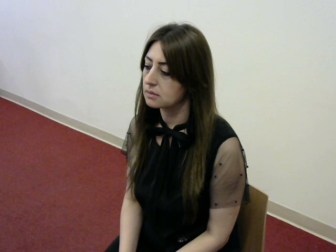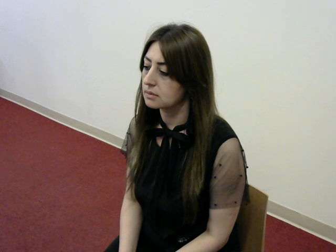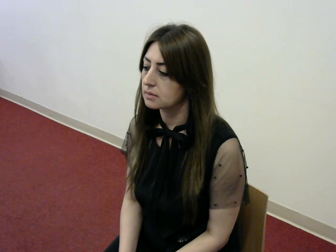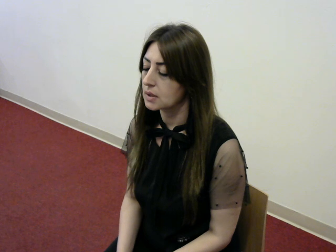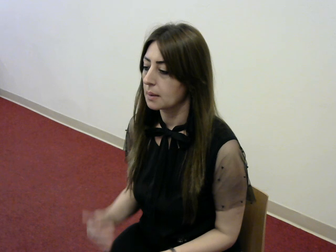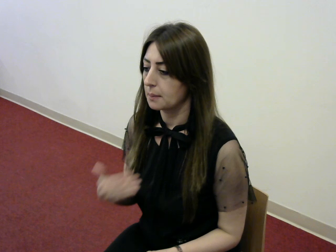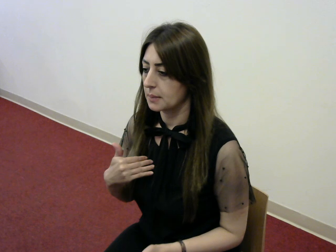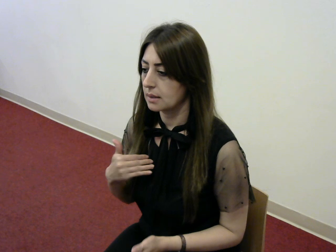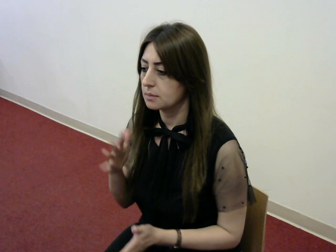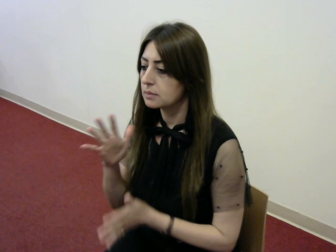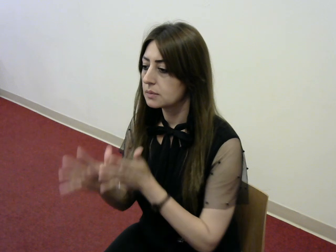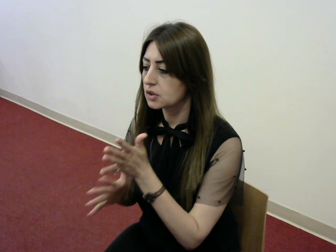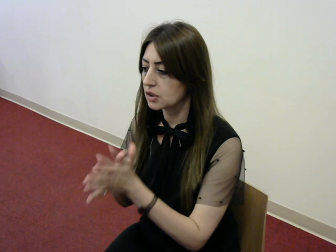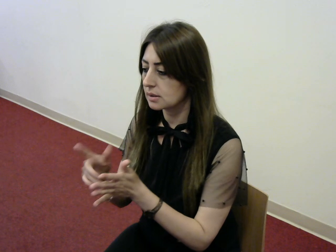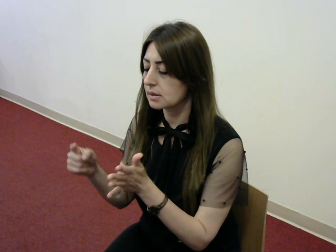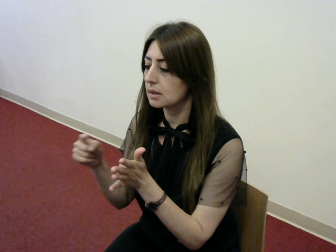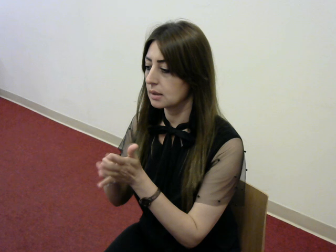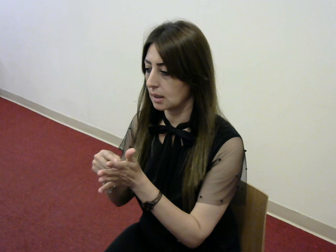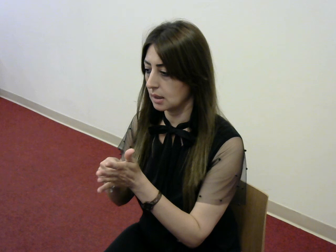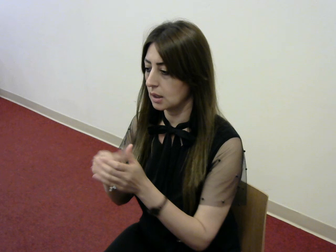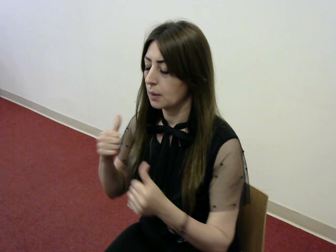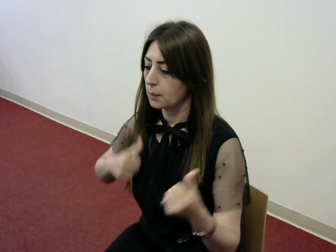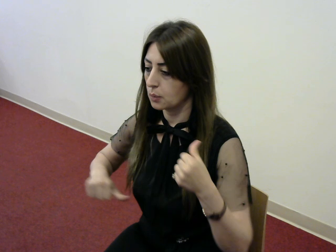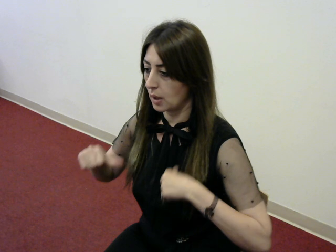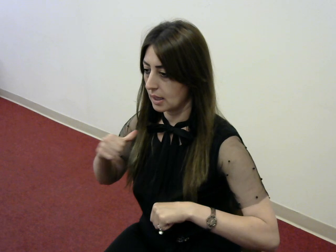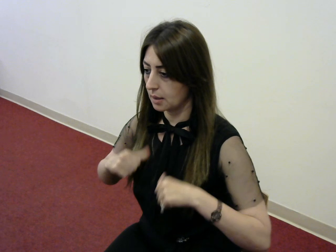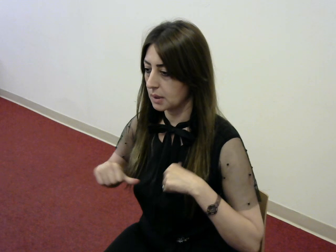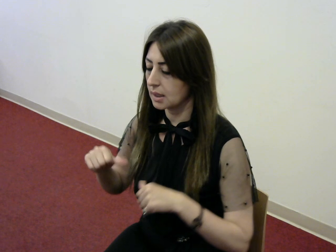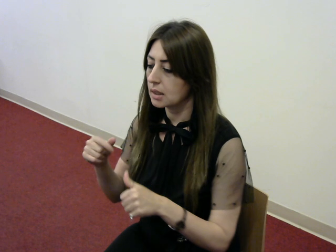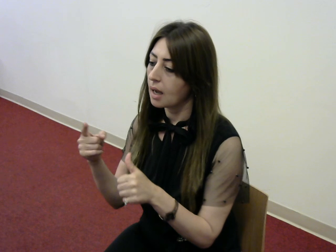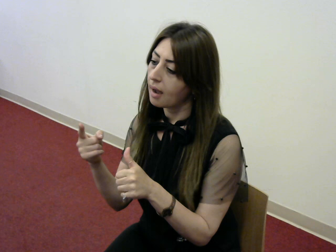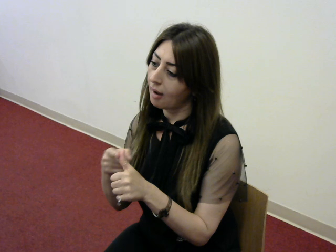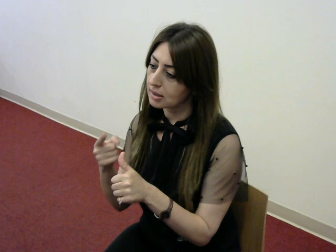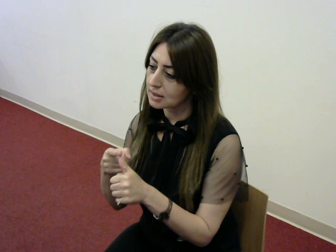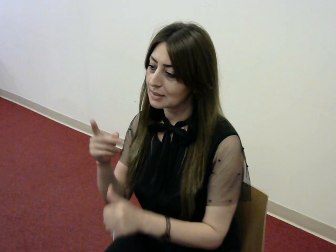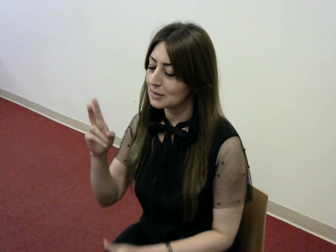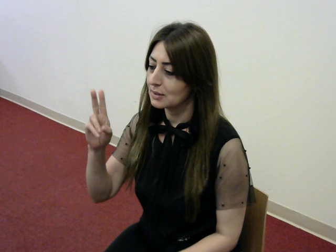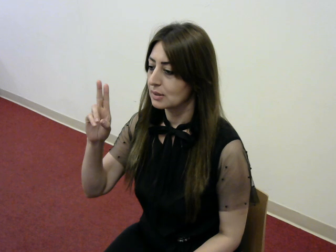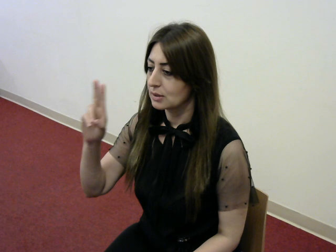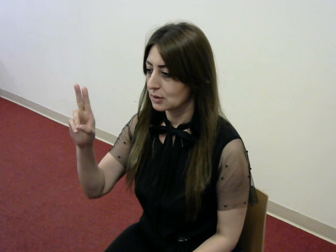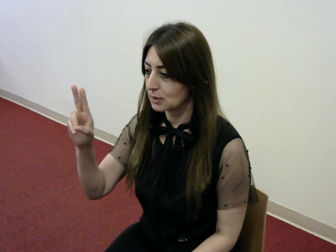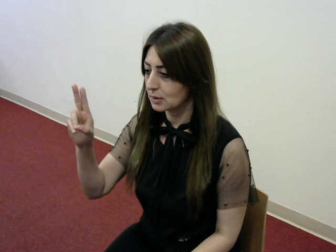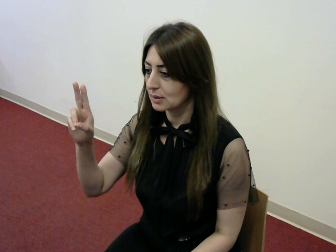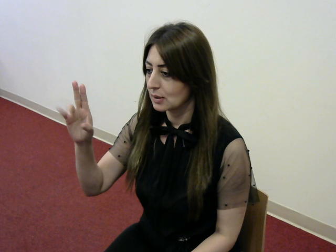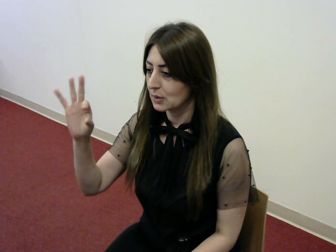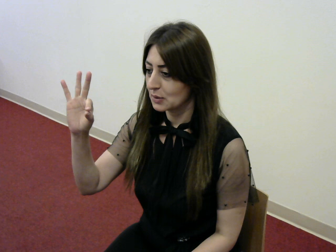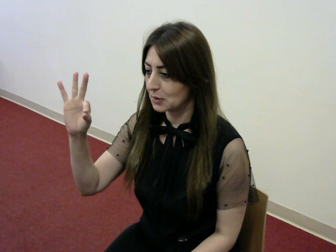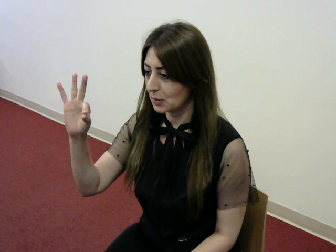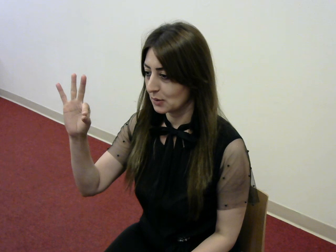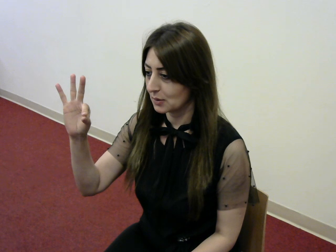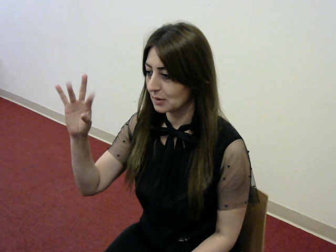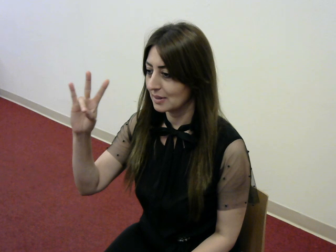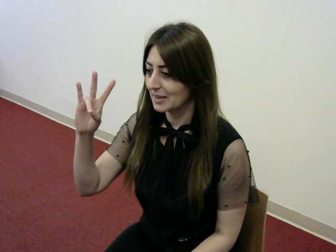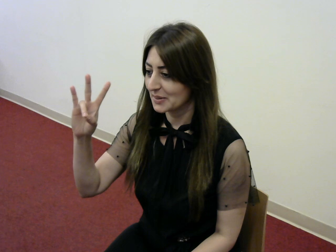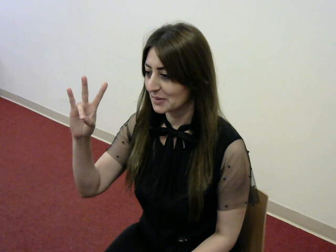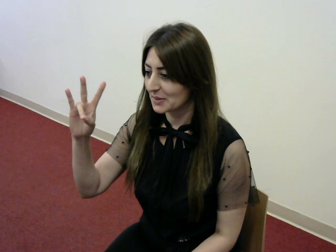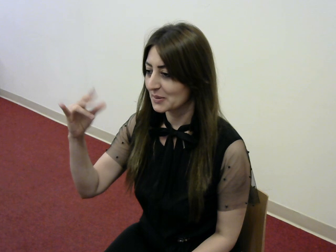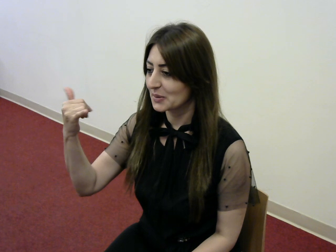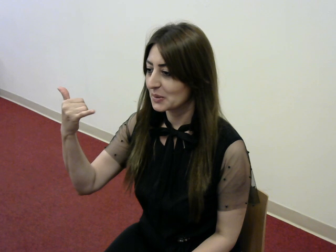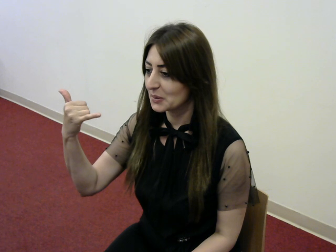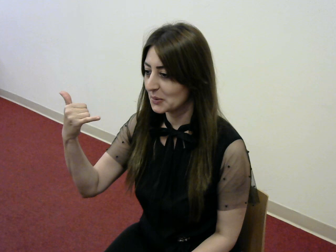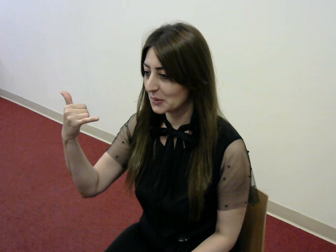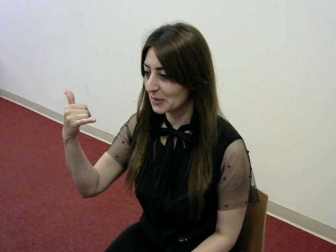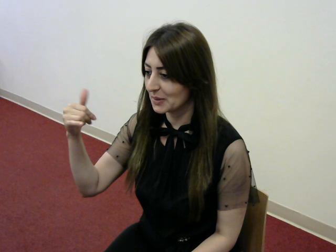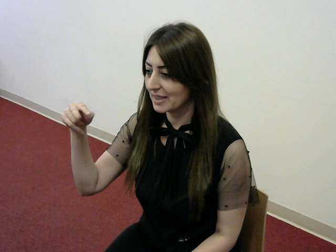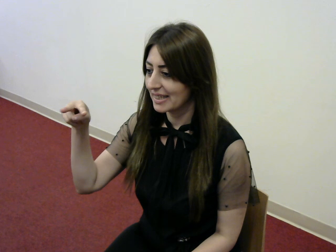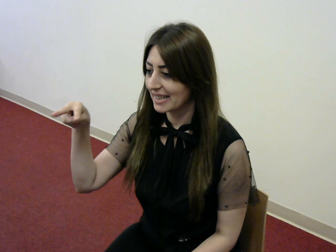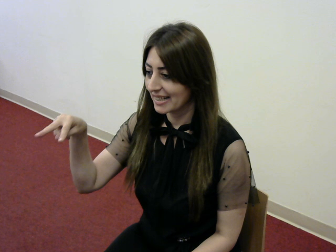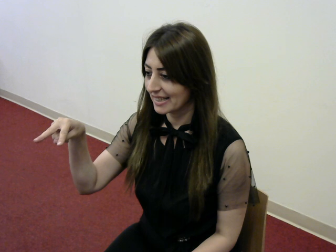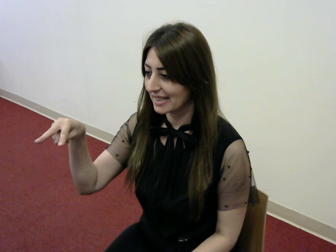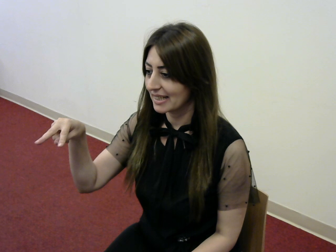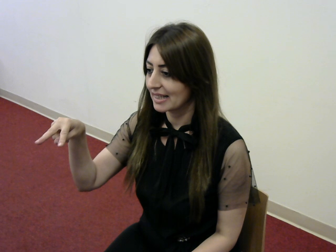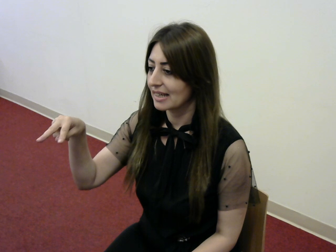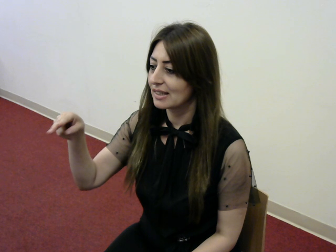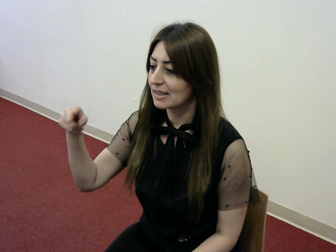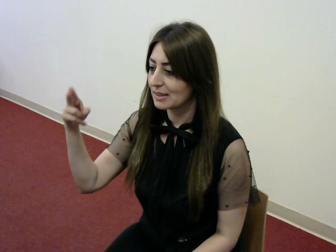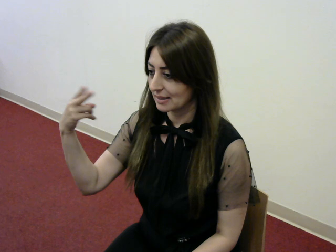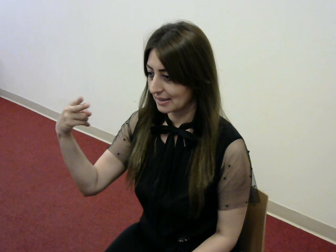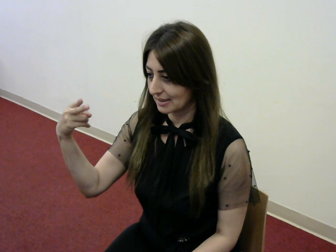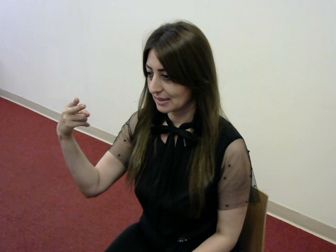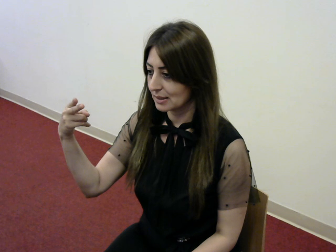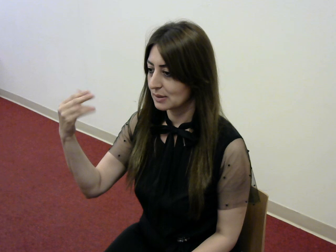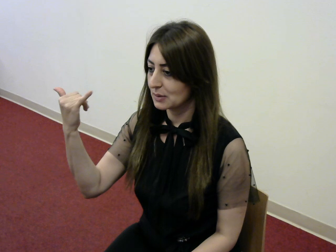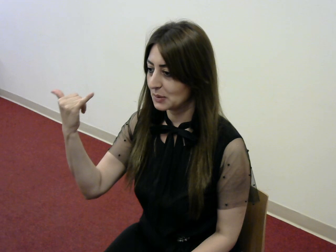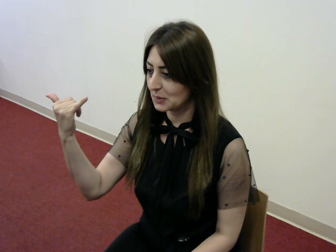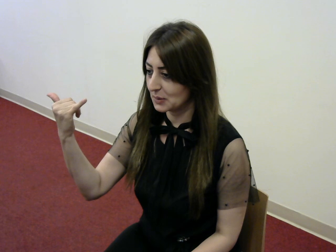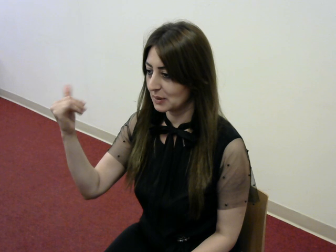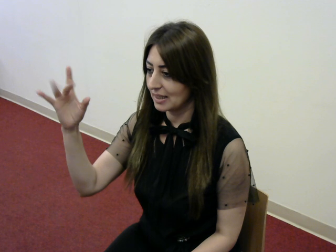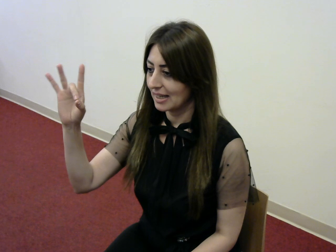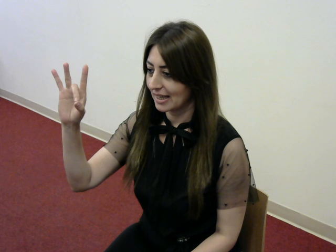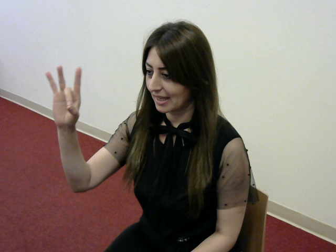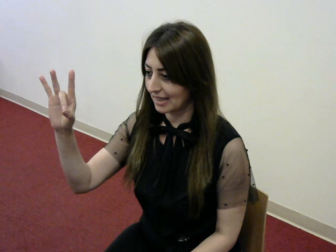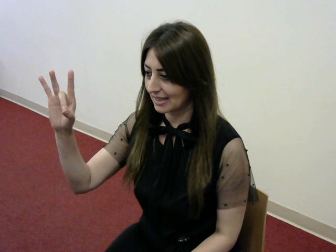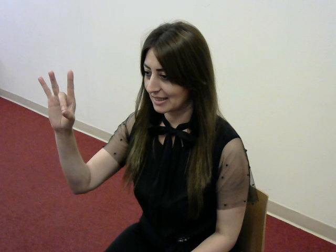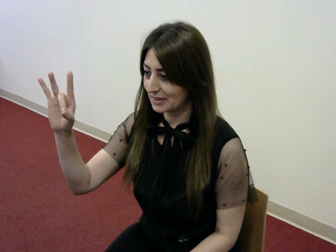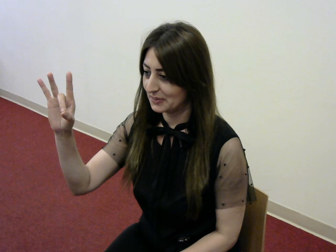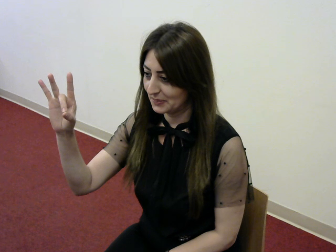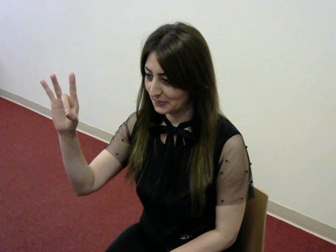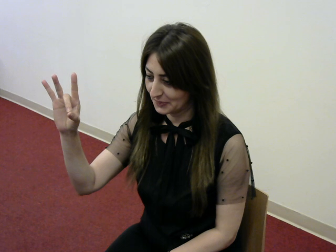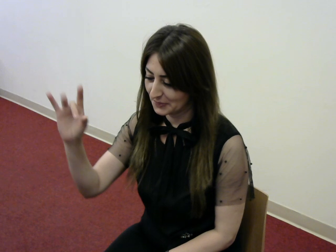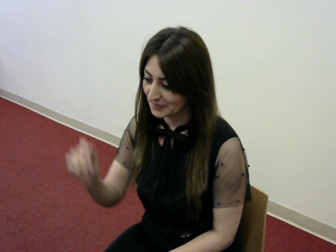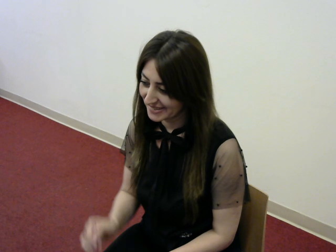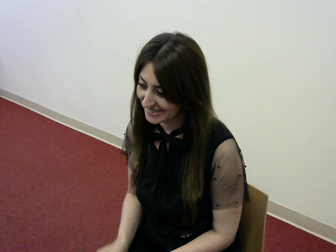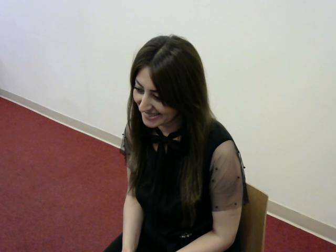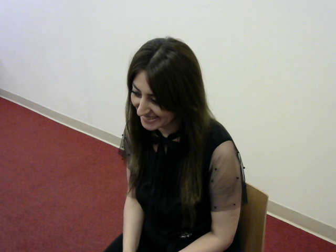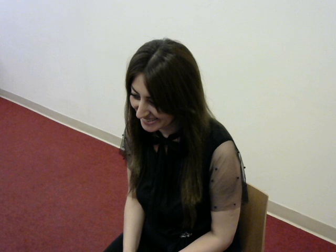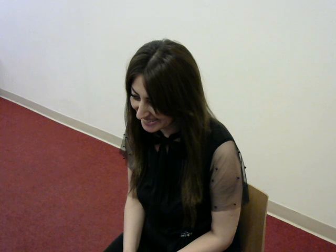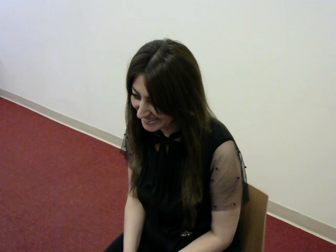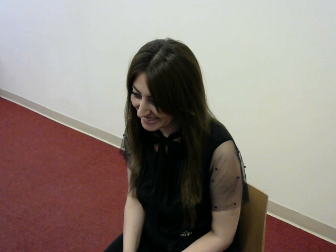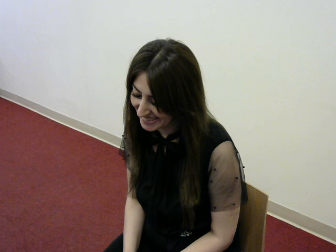Mənim işarə dili müəlliməmin adı Könüldür